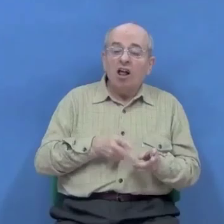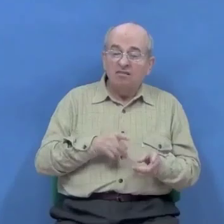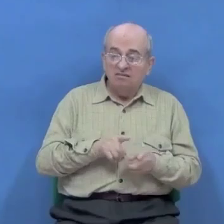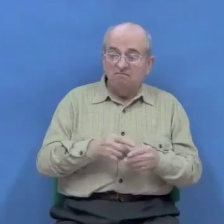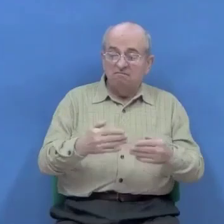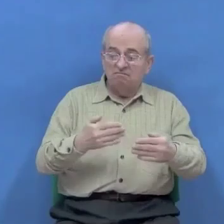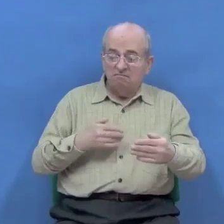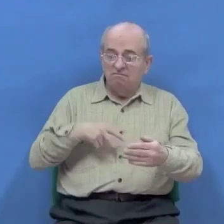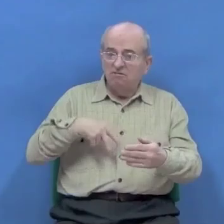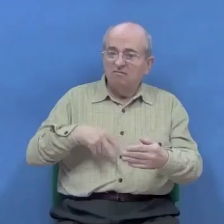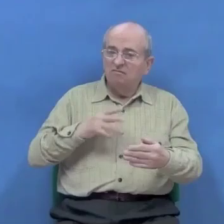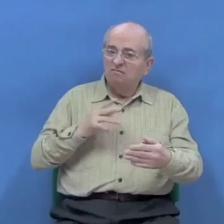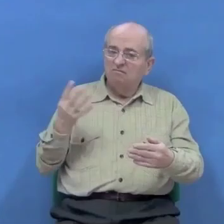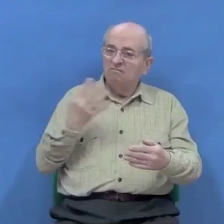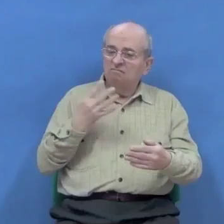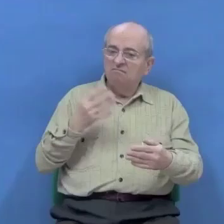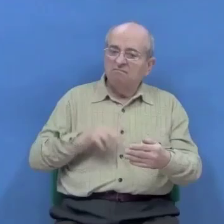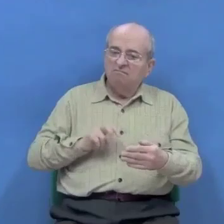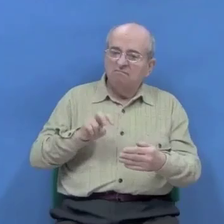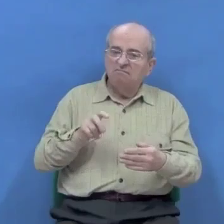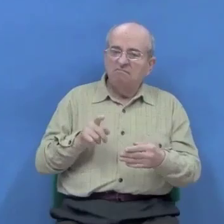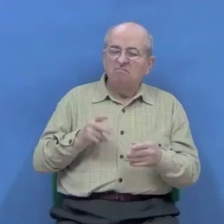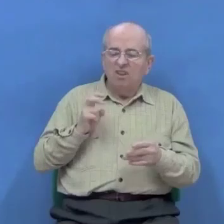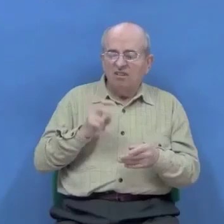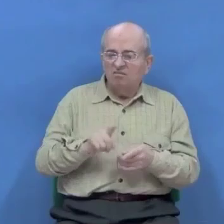Na kolei też trzeba stanąć w pewnej odległości.